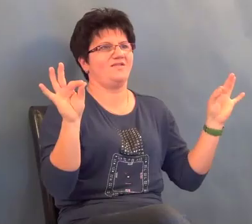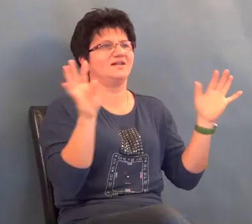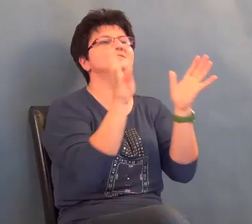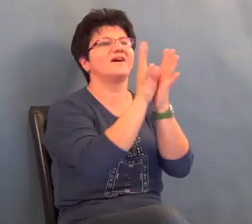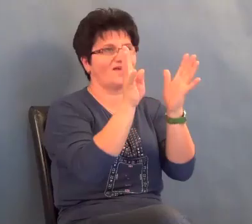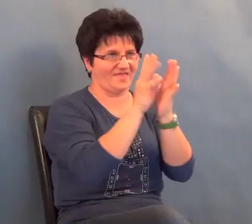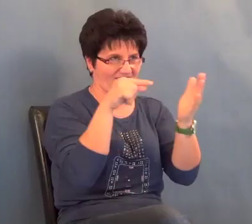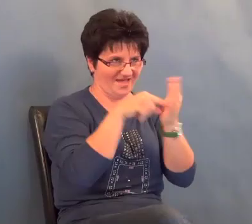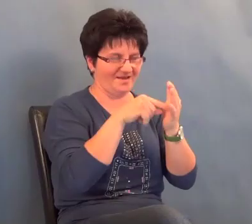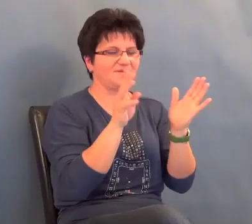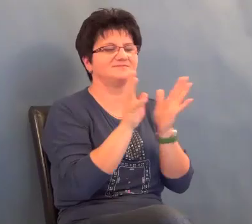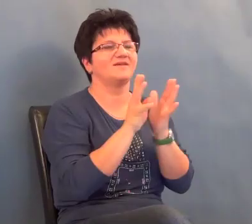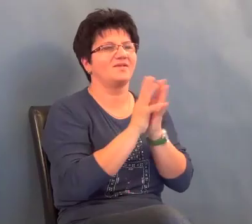Tak, dziewiętnastego.